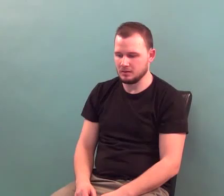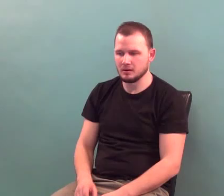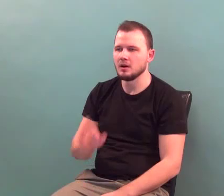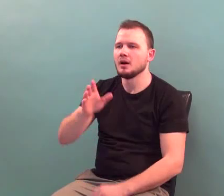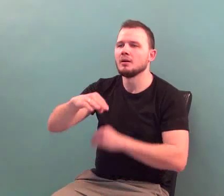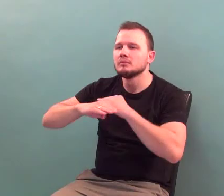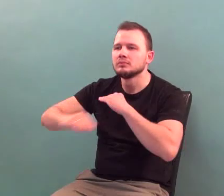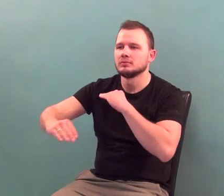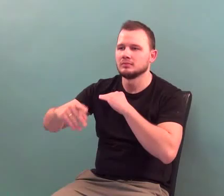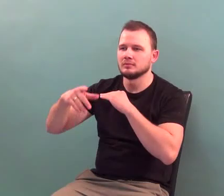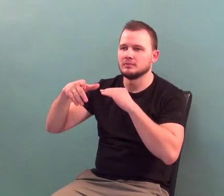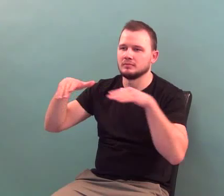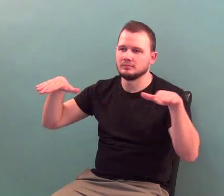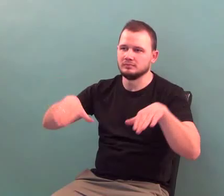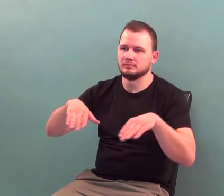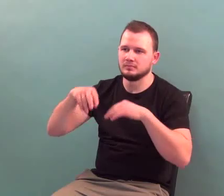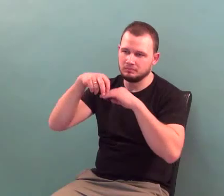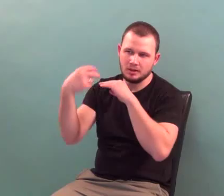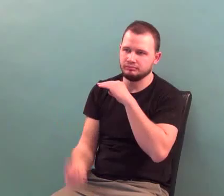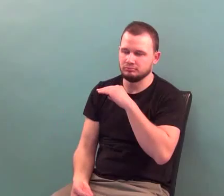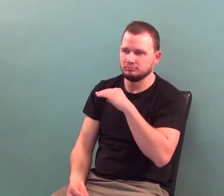Nie, jest nierówna ulica, więc można spaść.